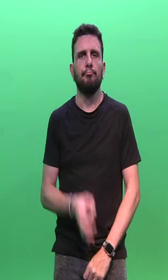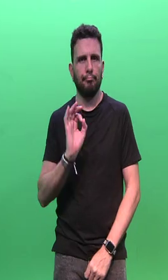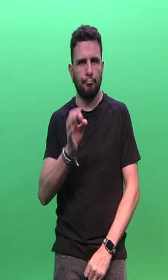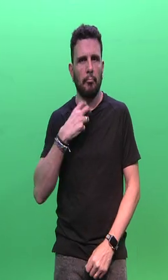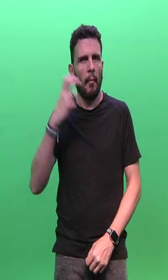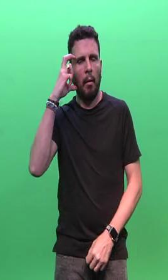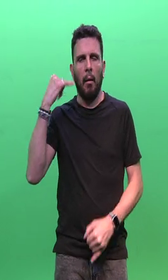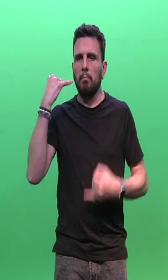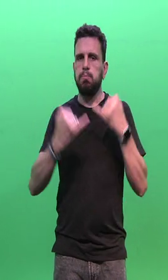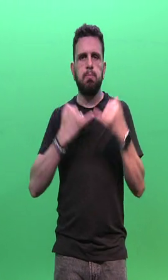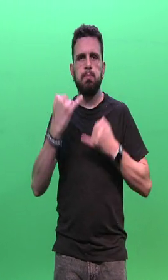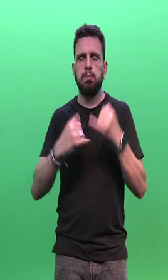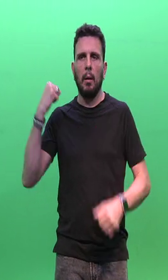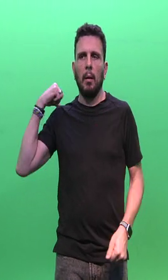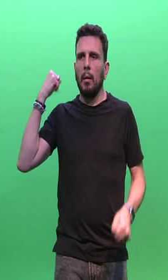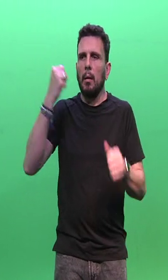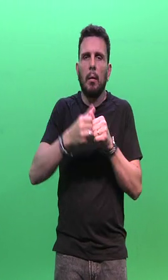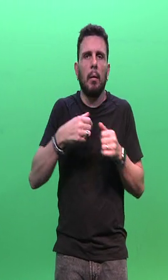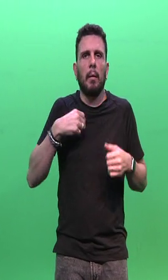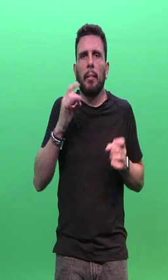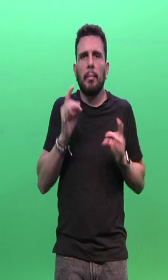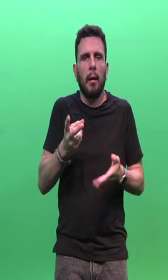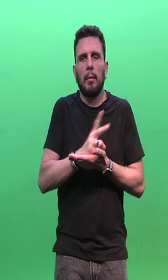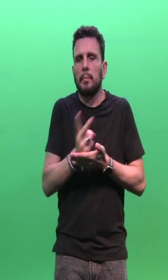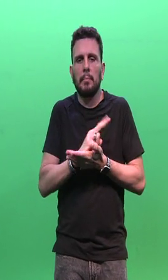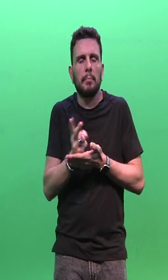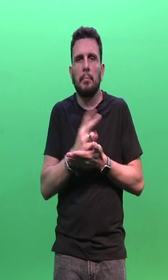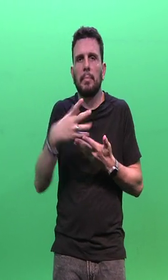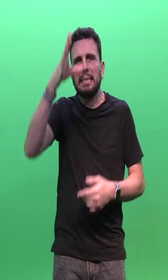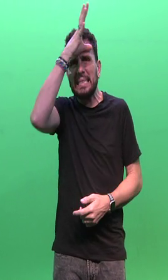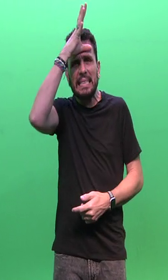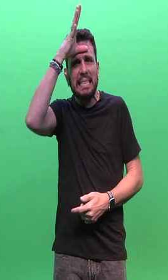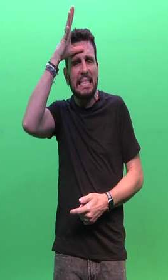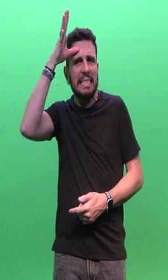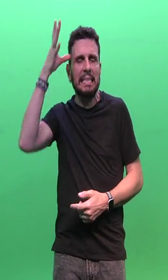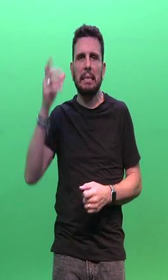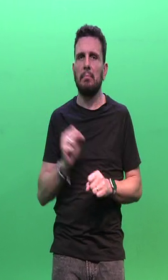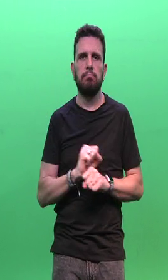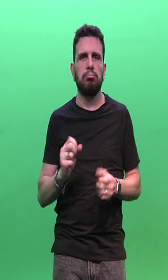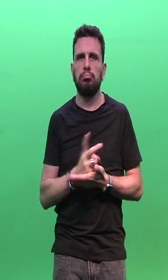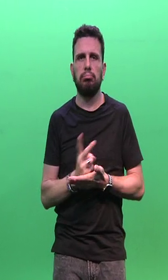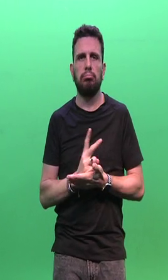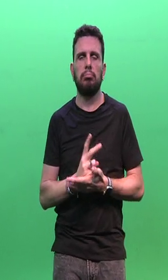Sí, tinc molts problemes per dormir. Soc molt delicat per dormir, si fa molta calor no puc dormir, és impossible!